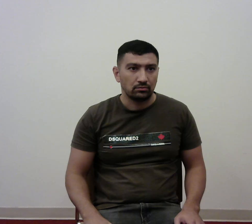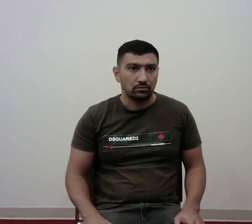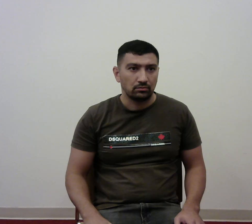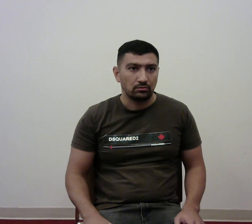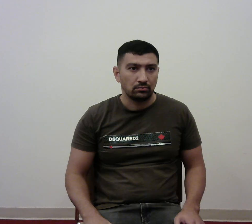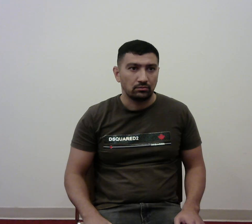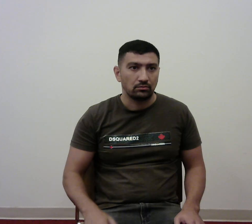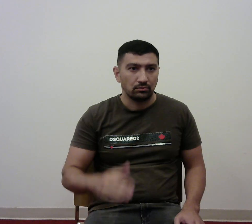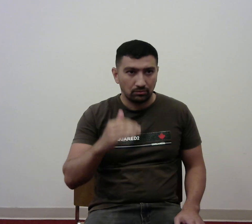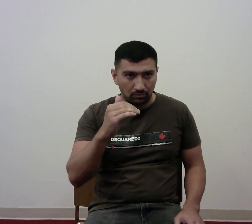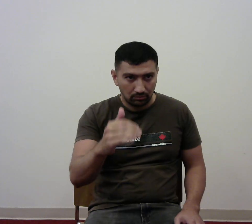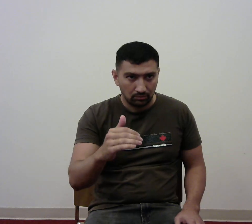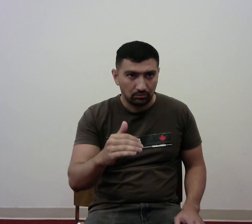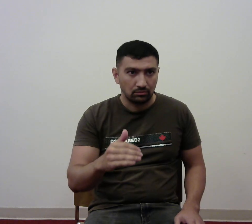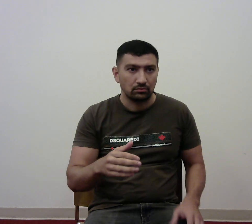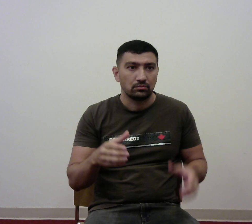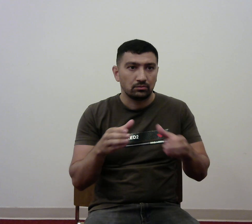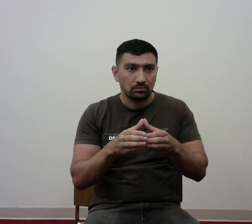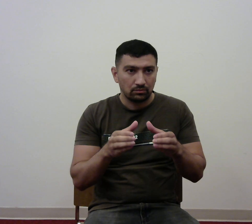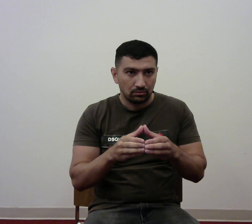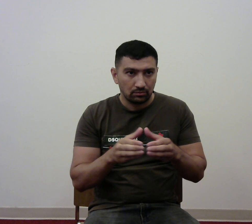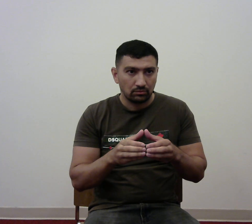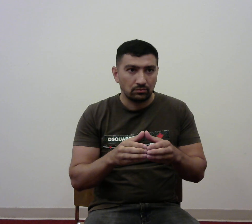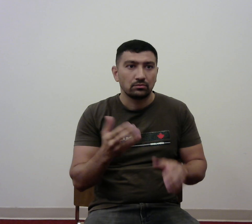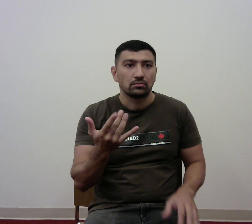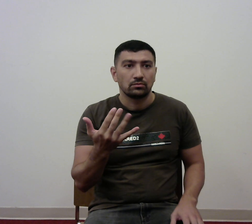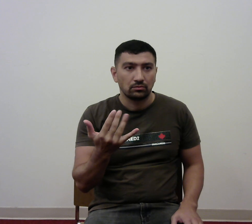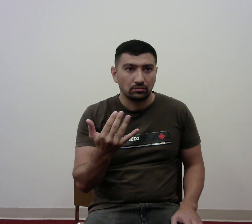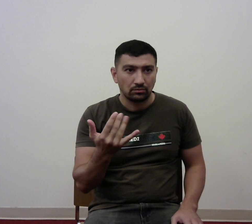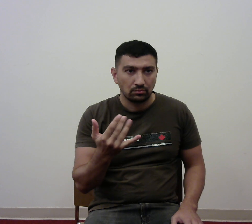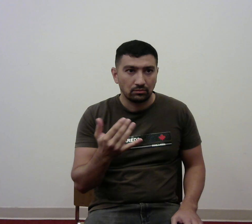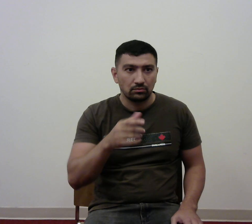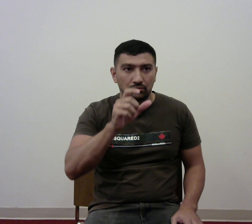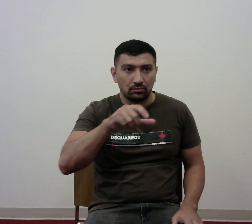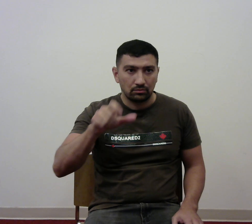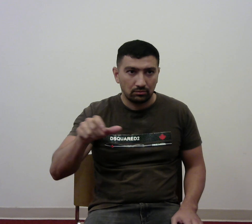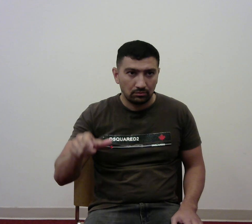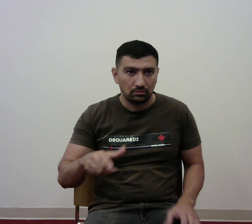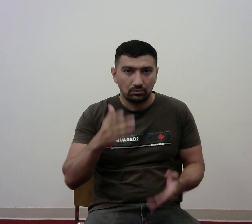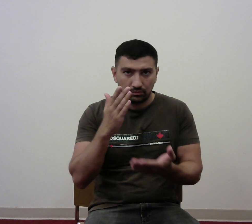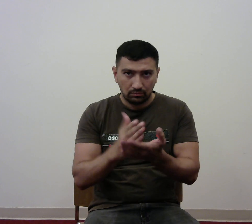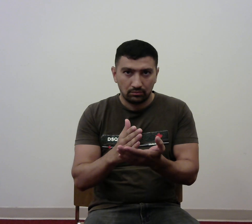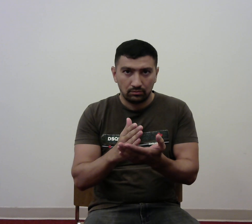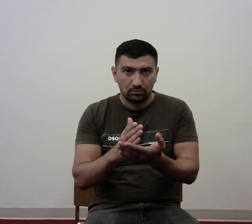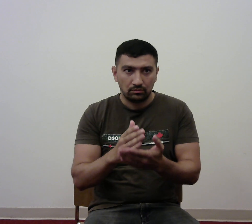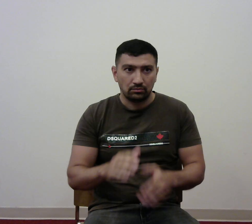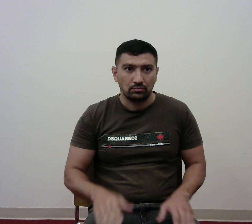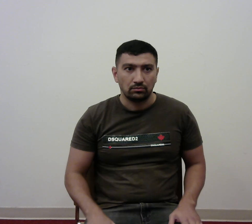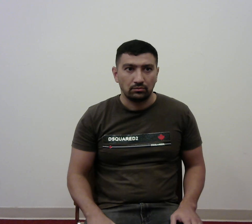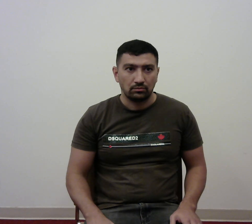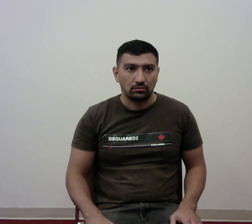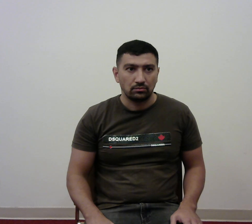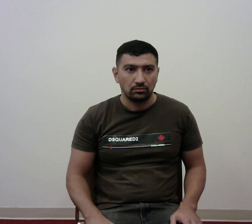Sizin komandada neçə nəfər var?